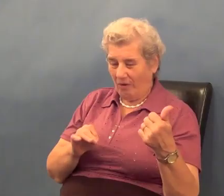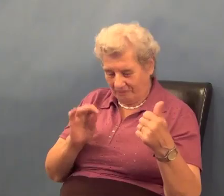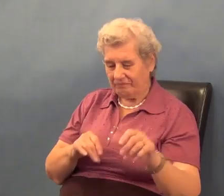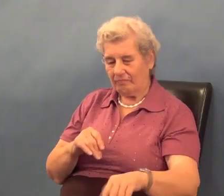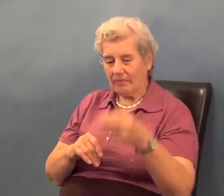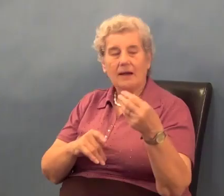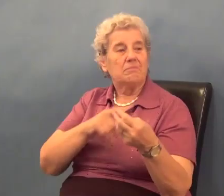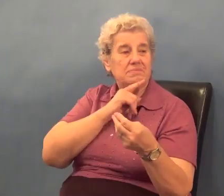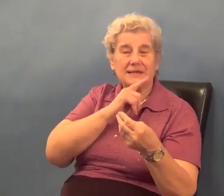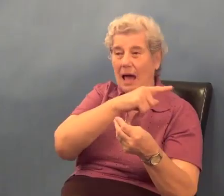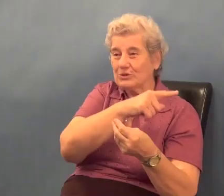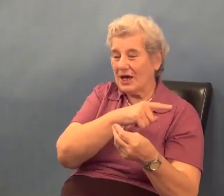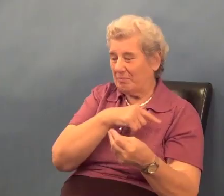Podnosi kapelusz i pyta.